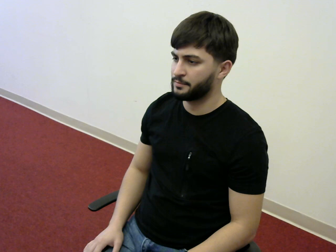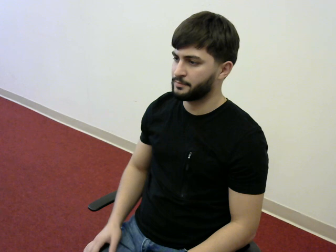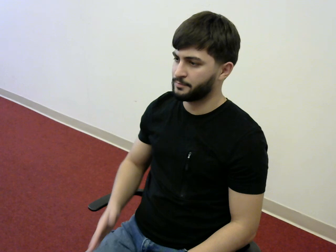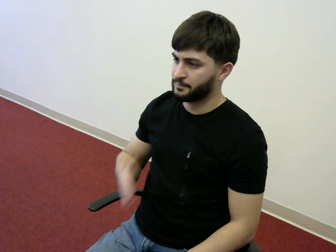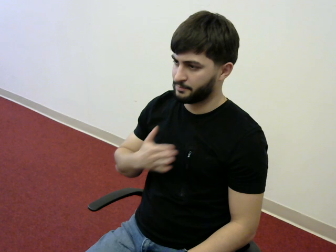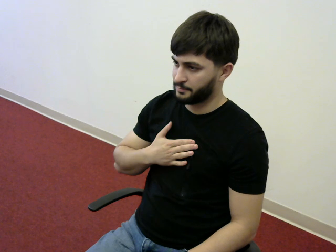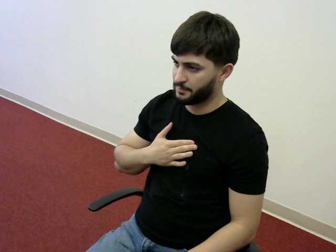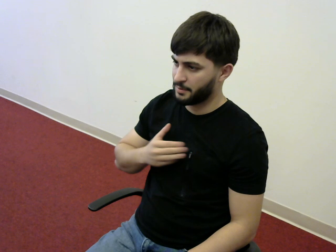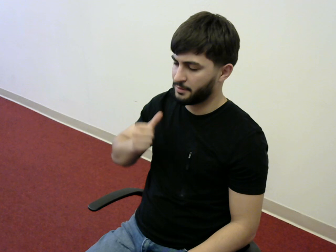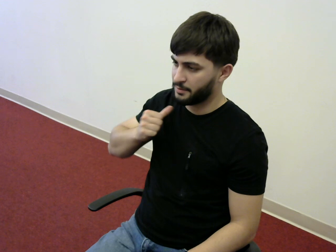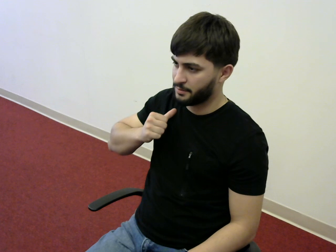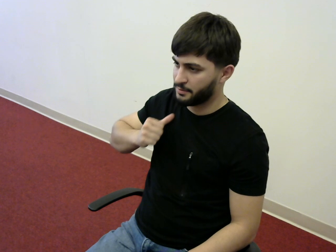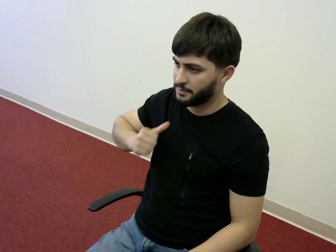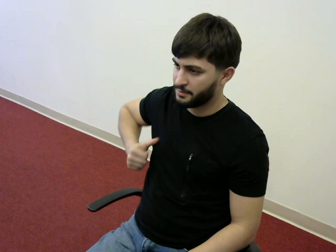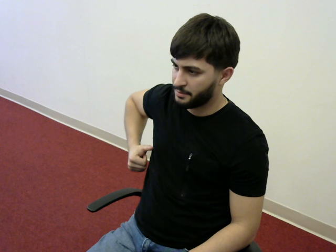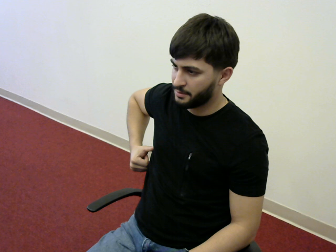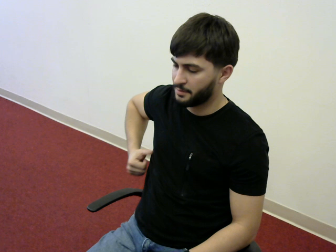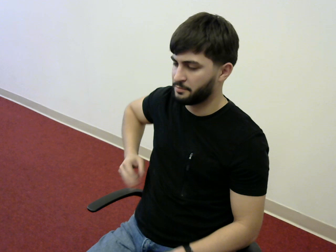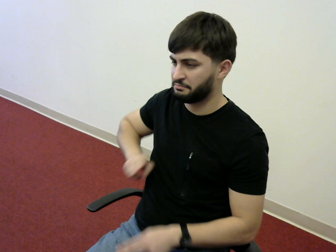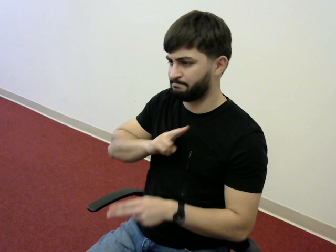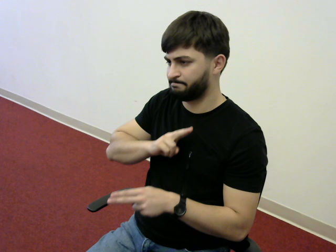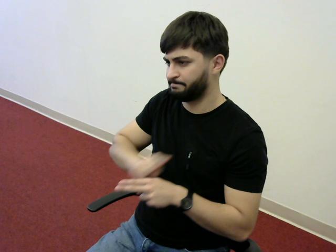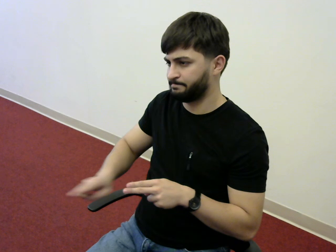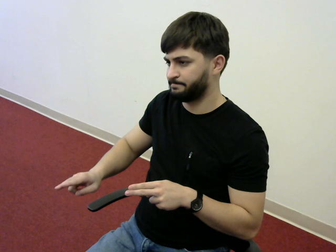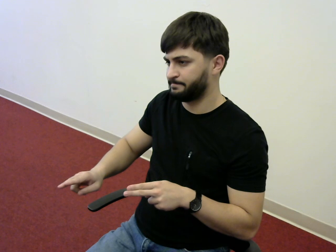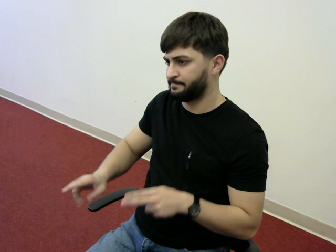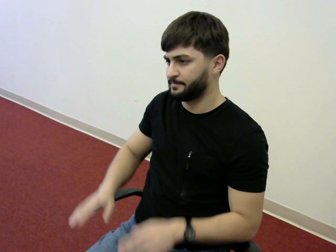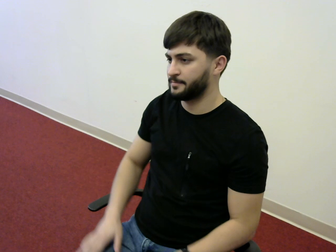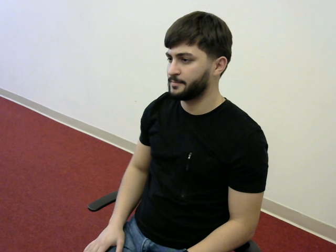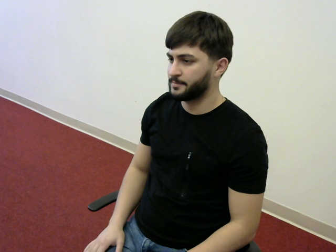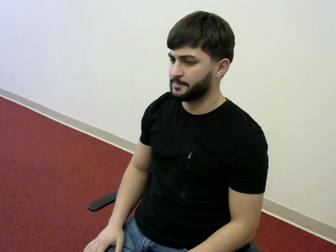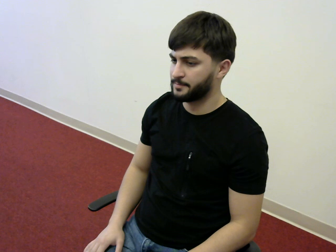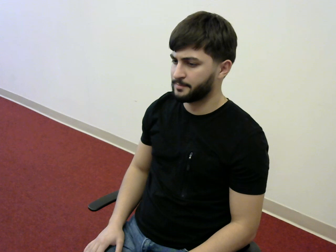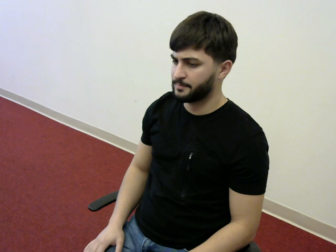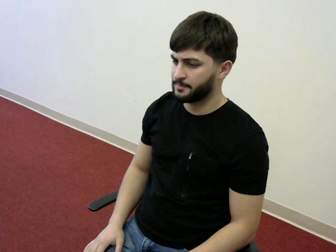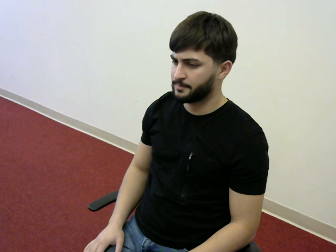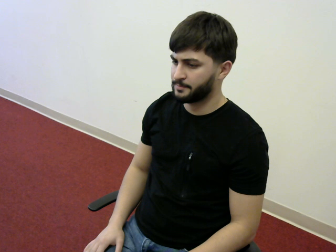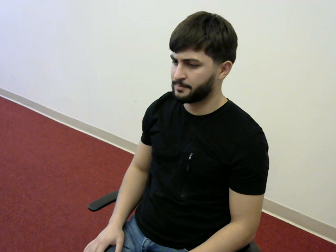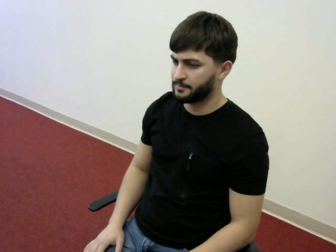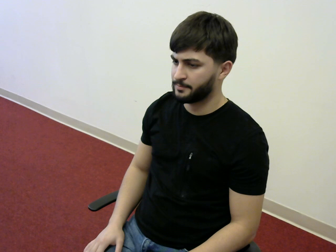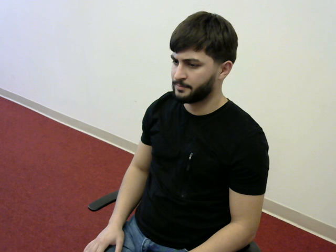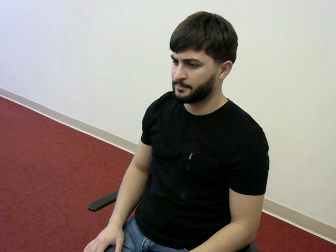Mən çantamı itirmişəm